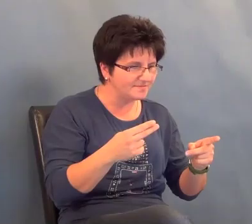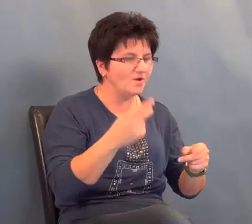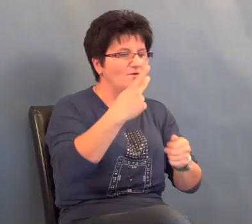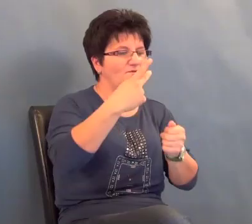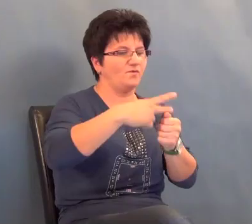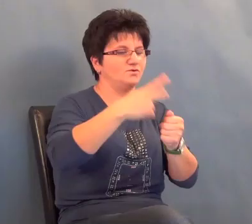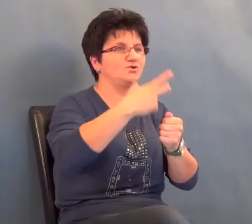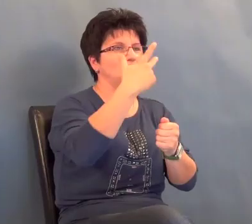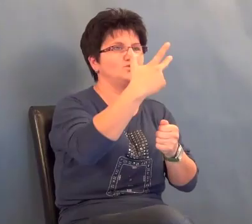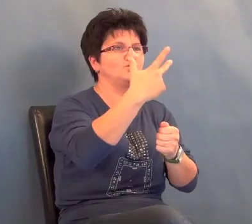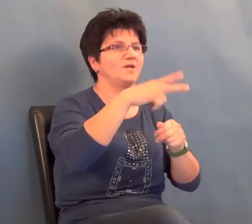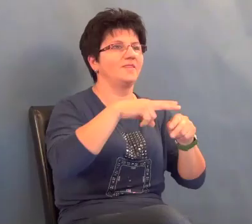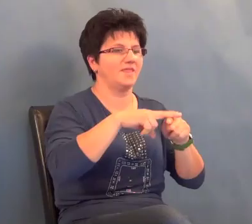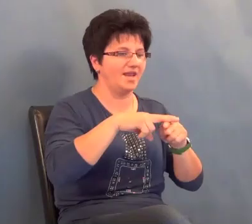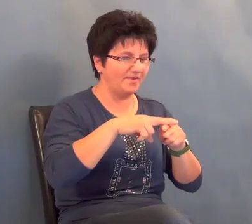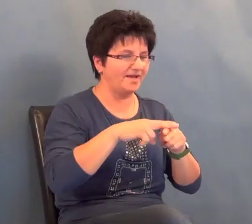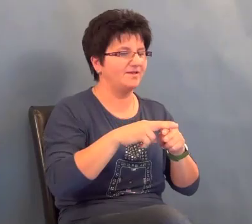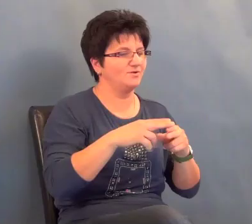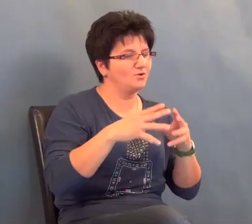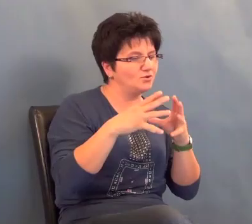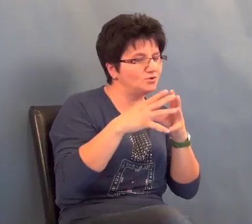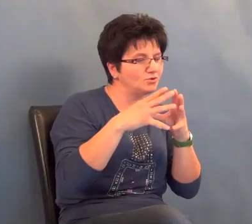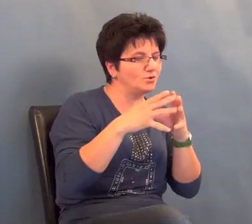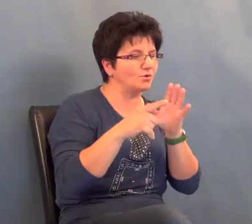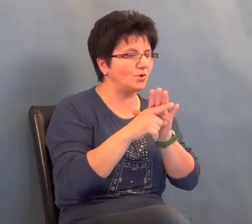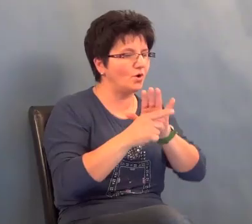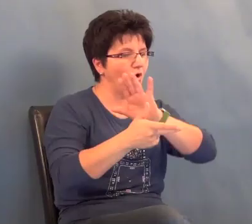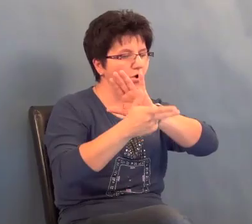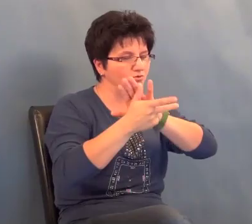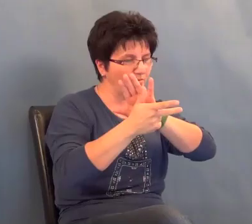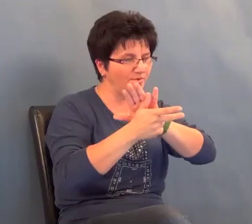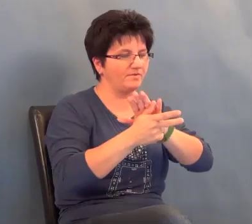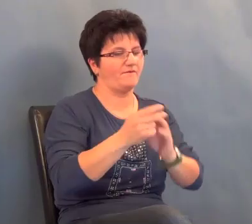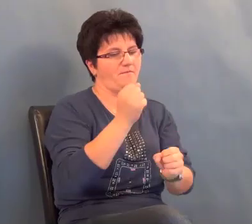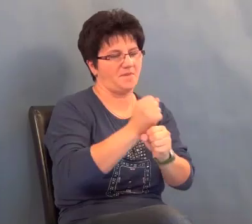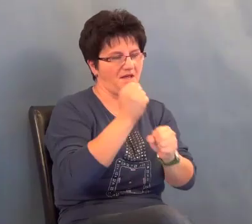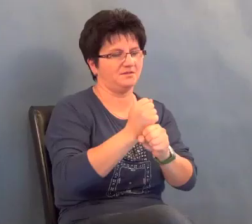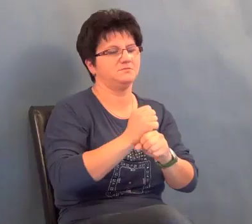Termin to dwudziesty trzeci, od dziesiątej do osiemnastej pracuję.